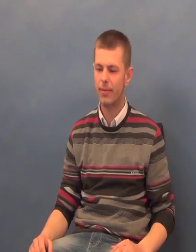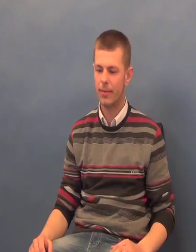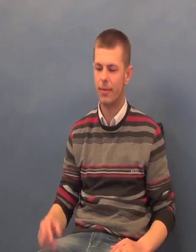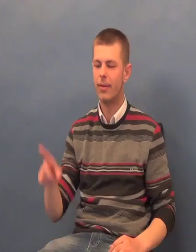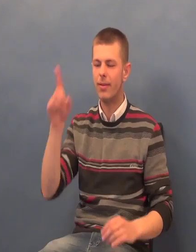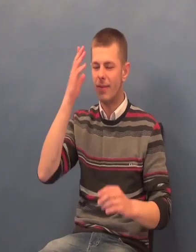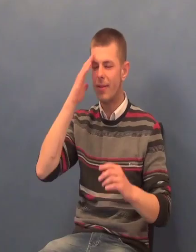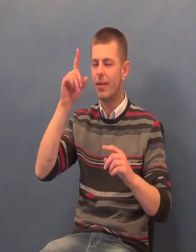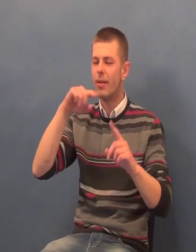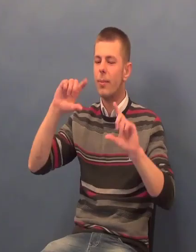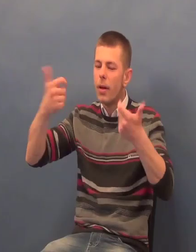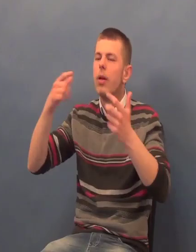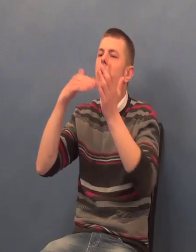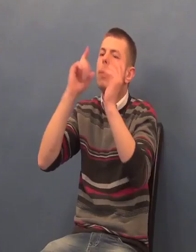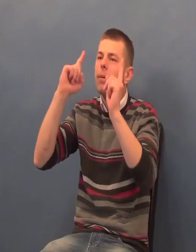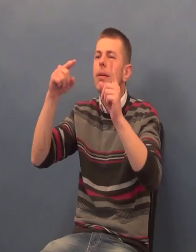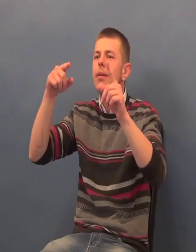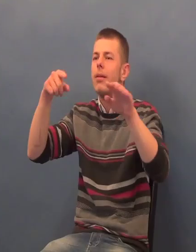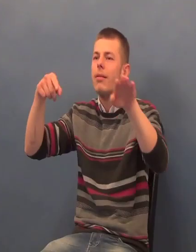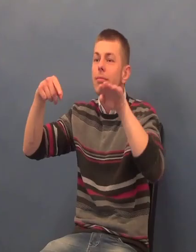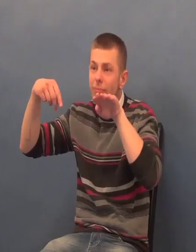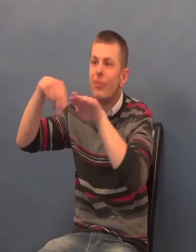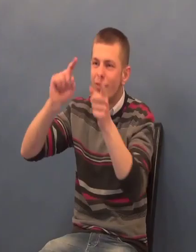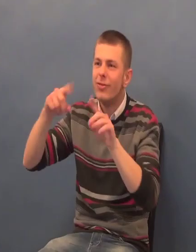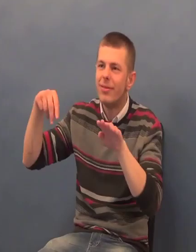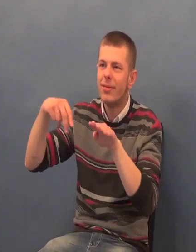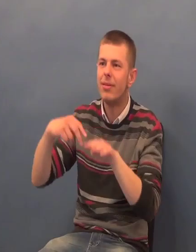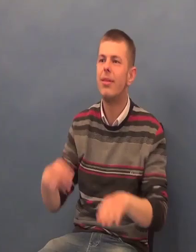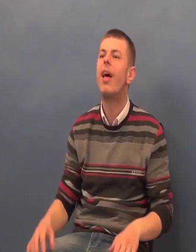Wiesz, ten znak przedstawia wypadek. Mówi, że trzeba uważać na nadjeżdżający samochód, bo można w niego uderzyć. Tak, szybko.